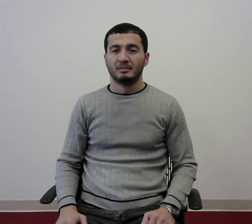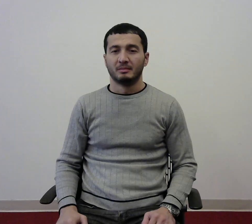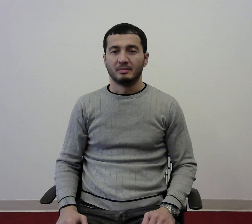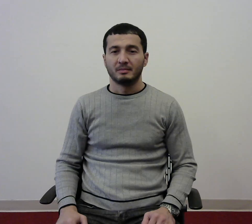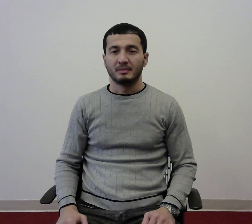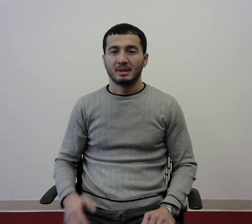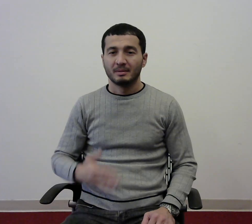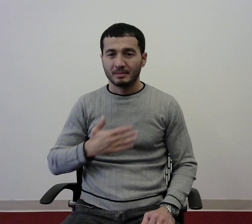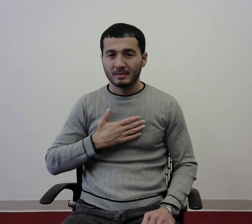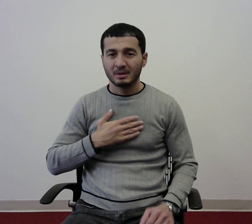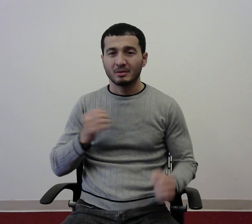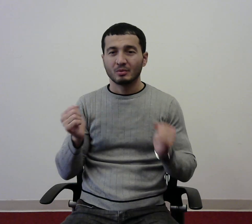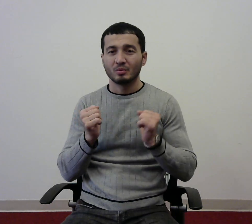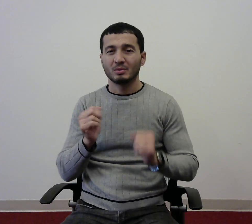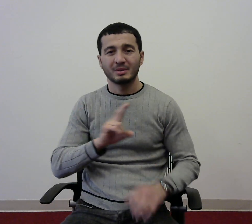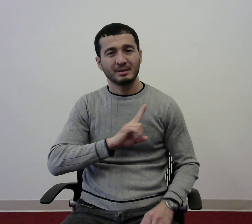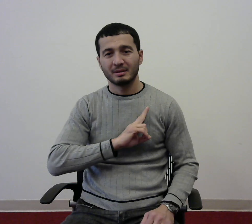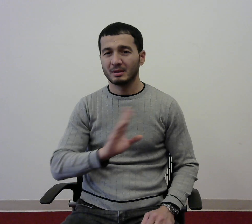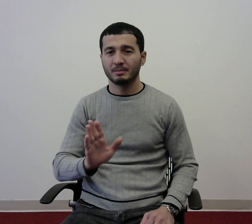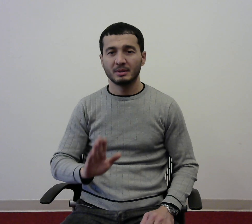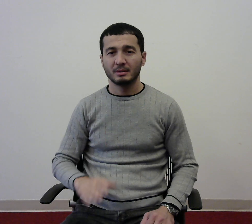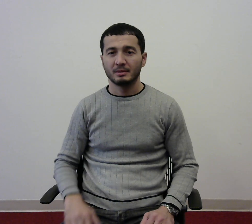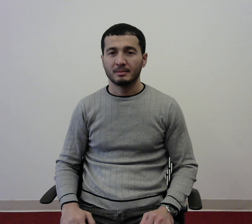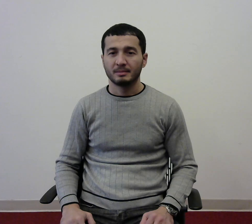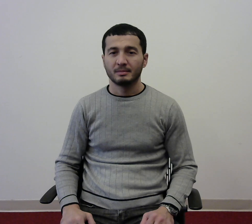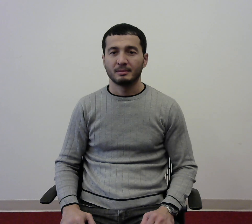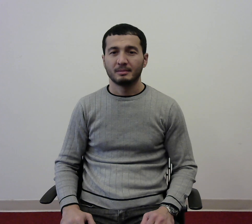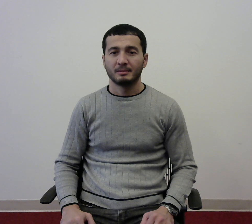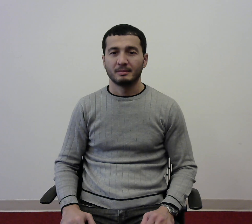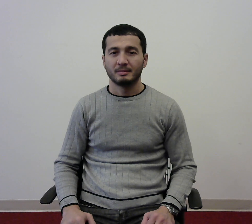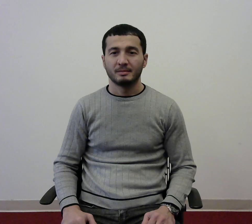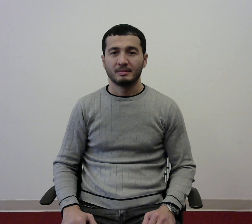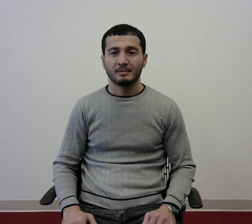Mən qışı sevmirəm